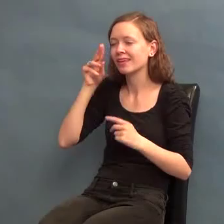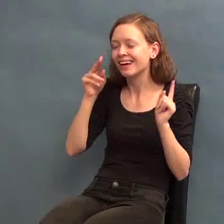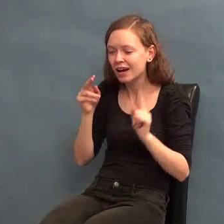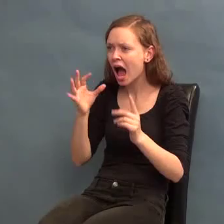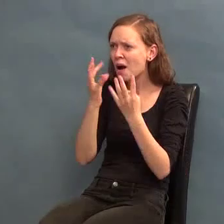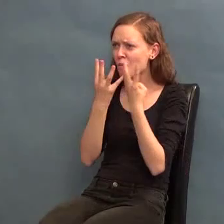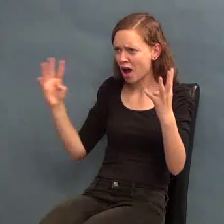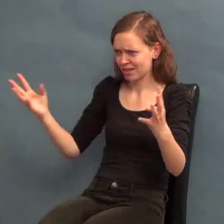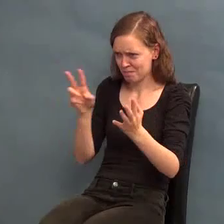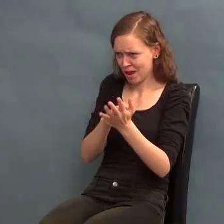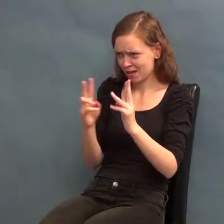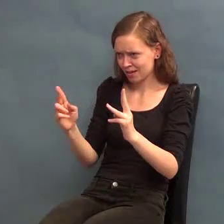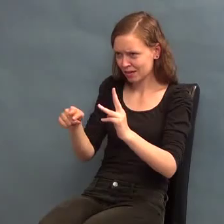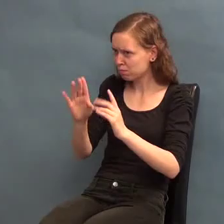Tata przyszedł, a w płocie brakowało kawałka.